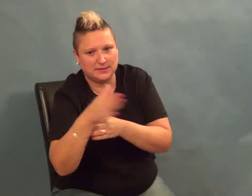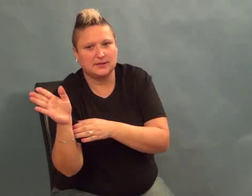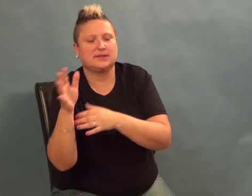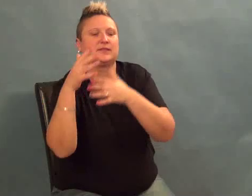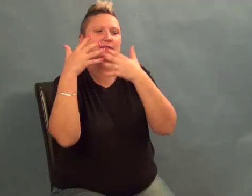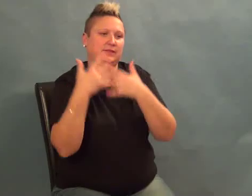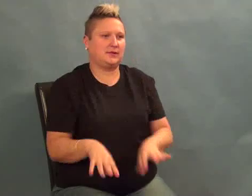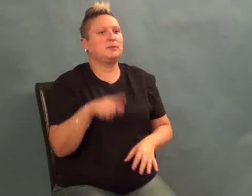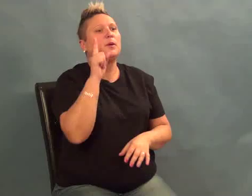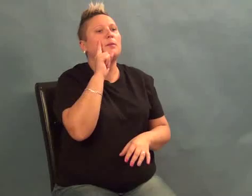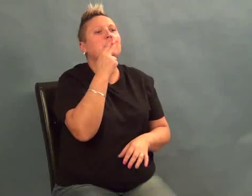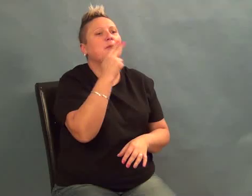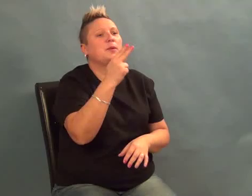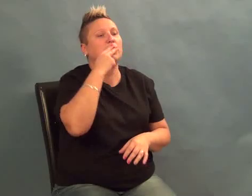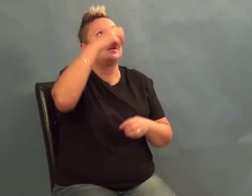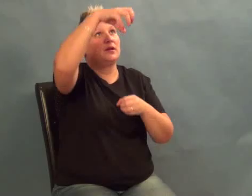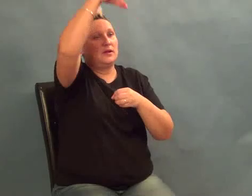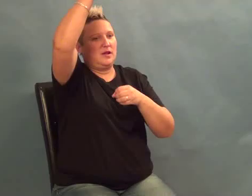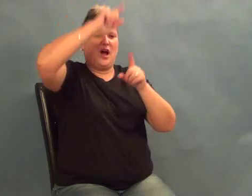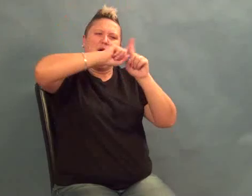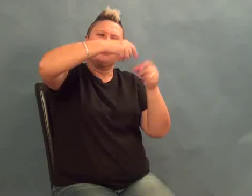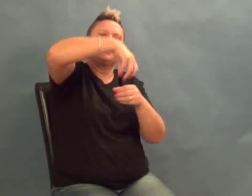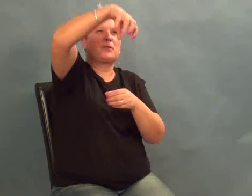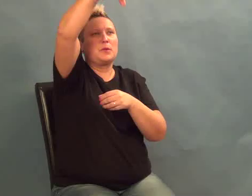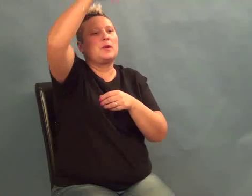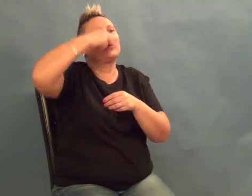Okazuje się, że mężczyzna palił papierosa i uruchomił czujnik dymu.